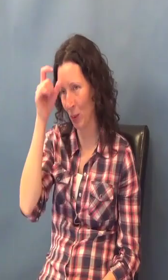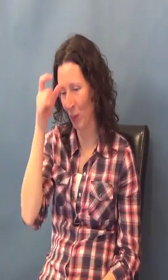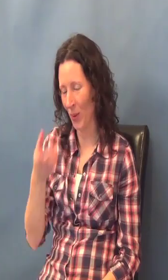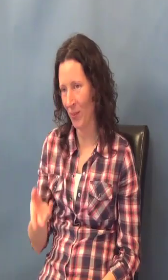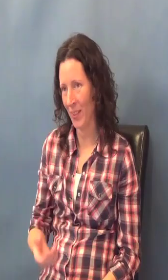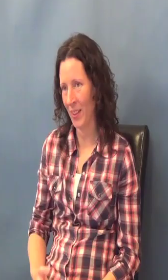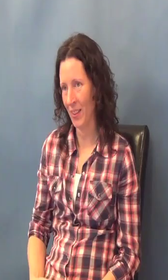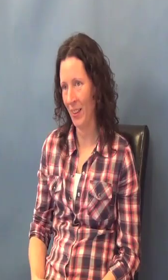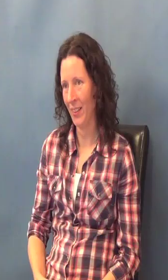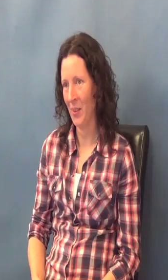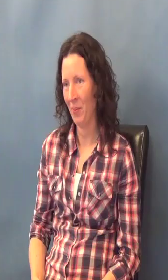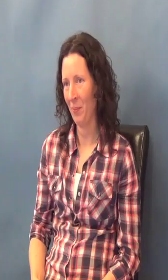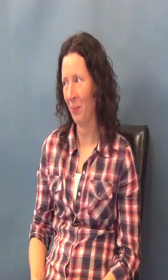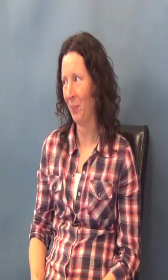Ale tam nie ma człowieka.